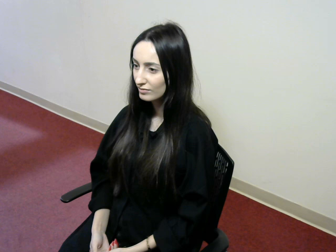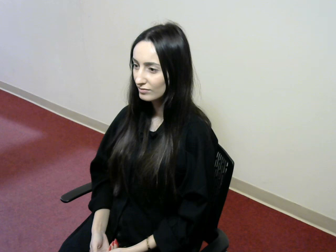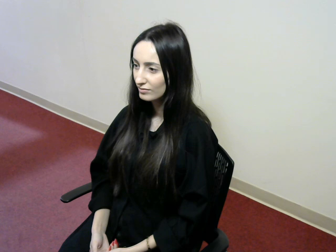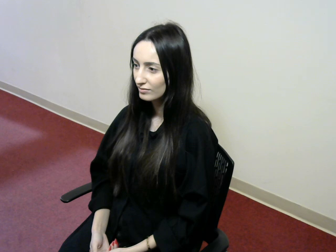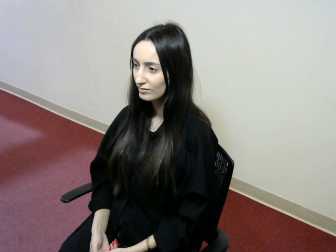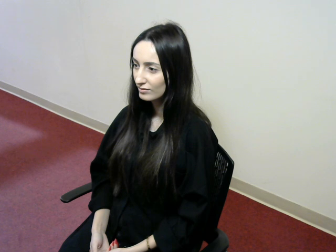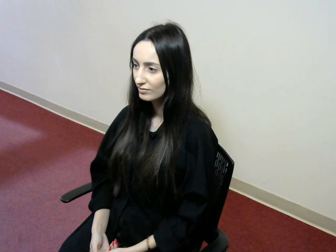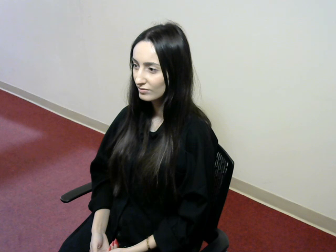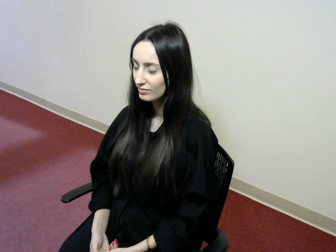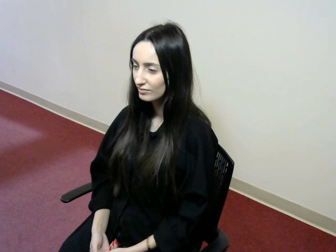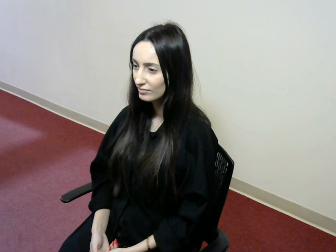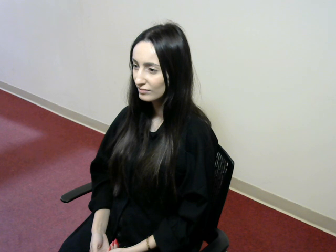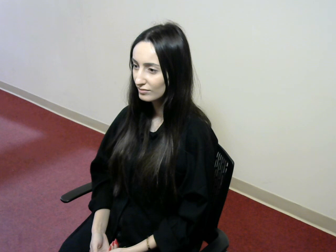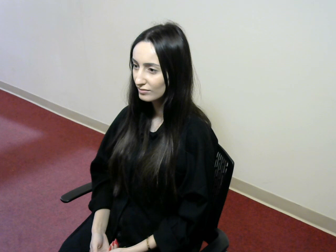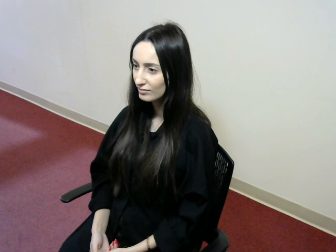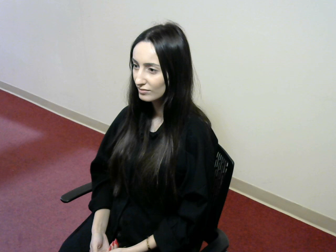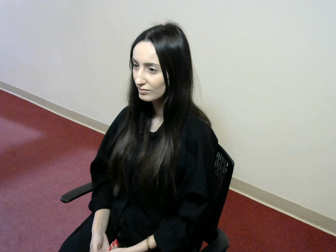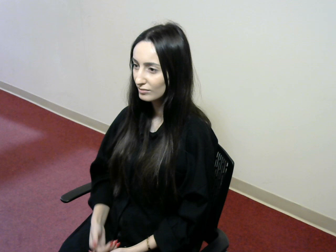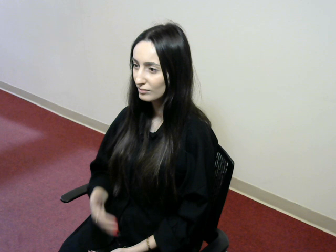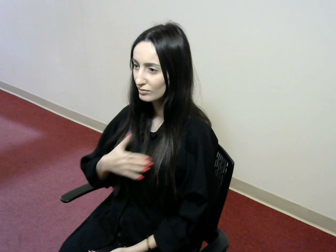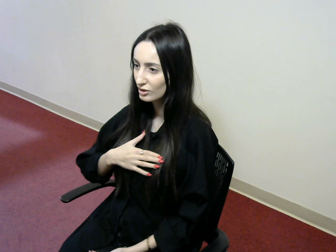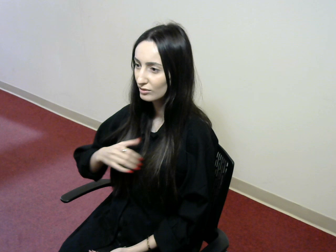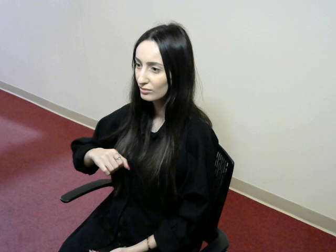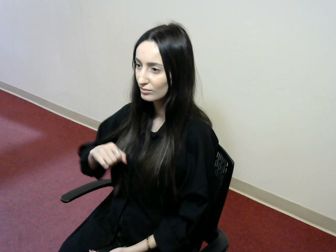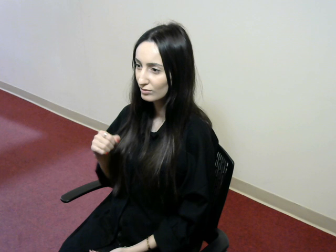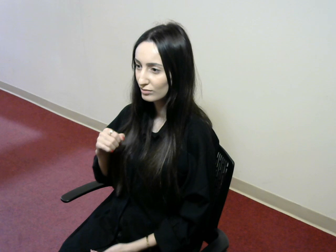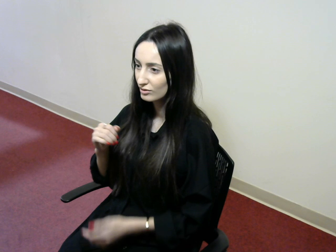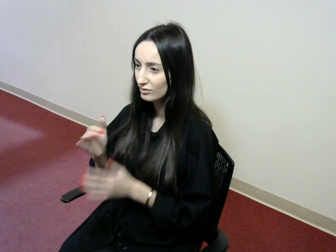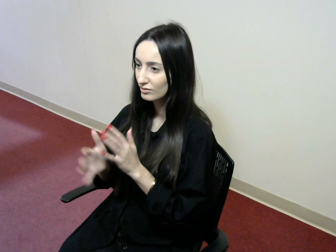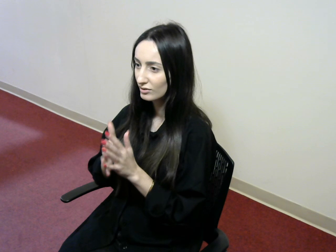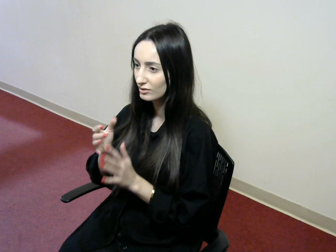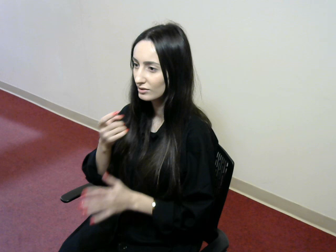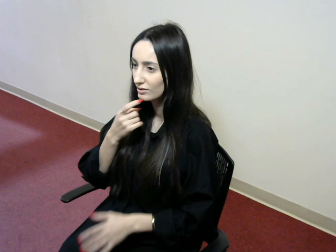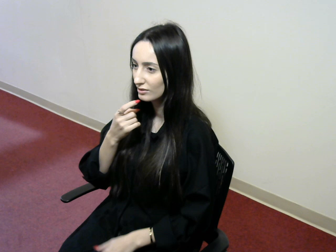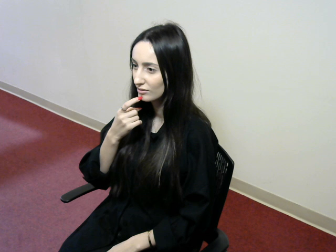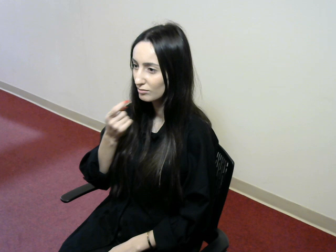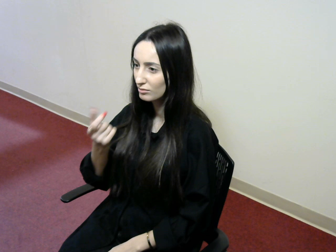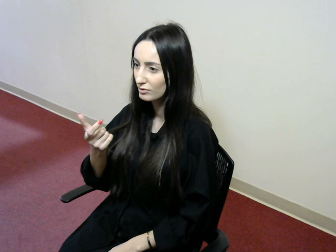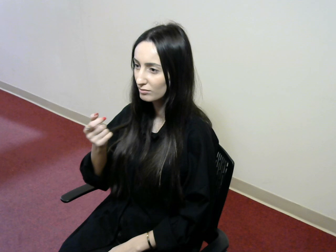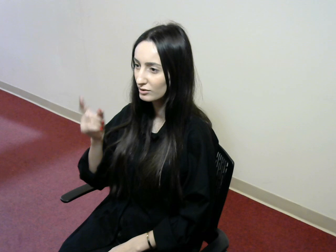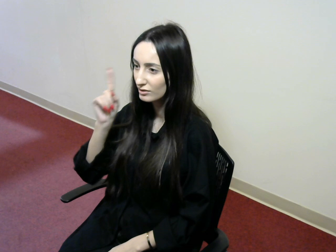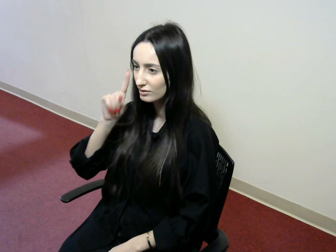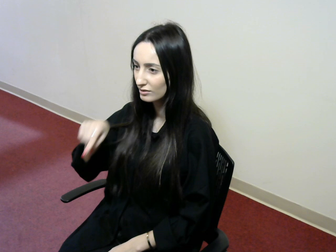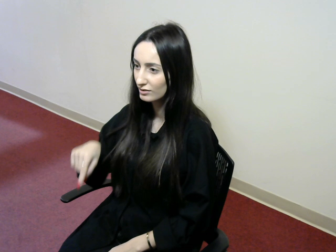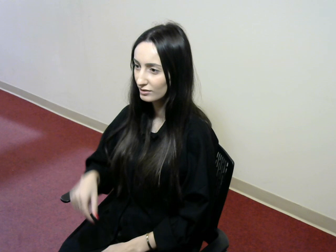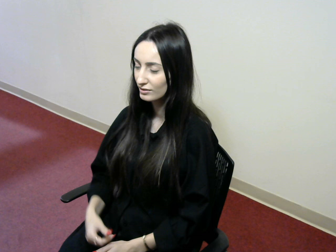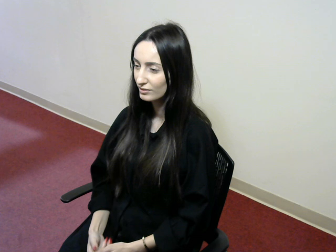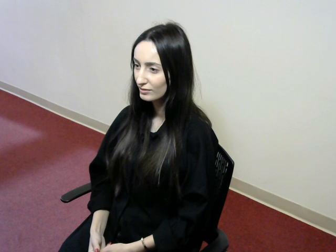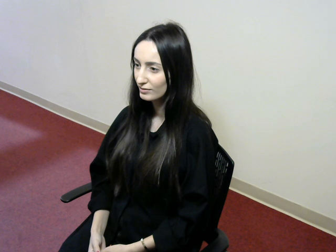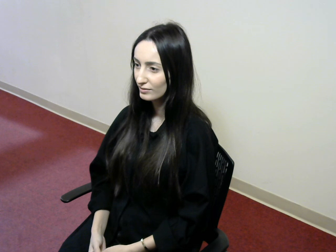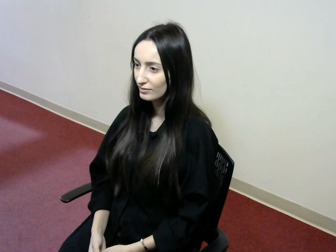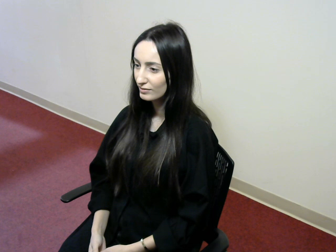Mənim dostum jest dilini azca bilir